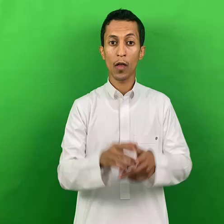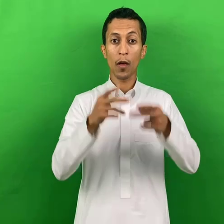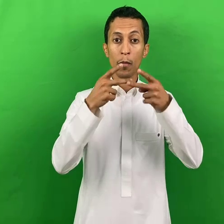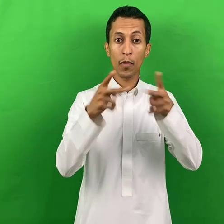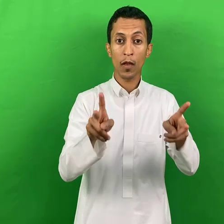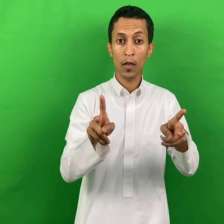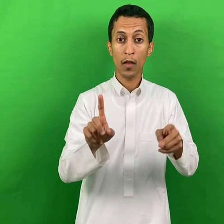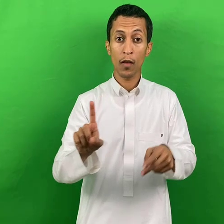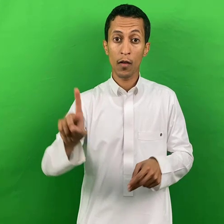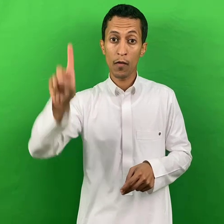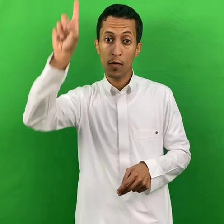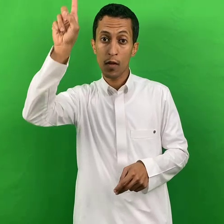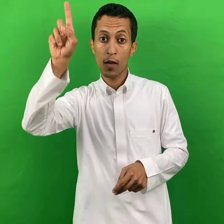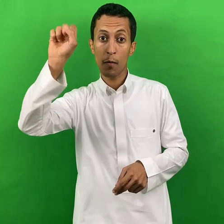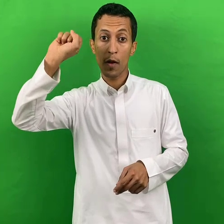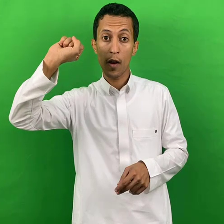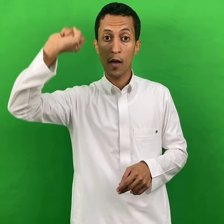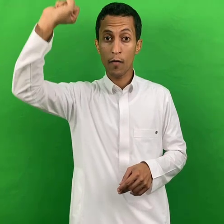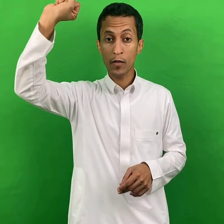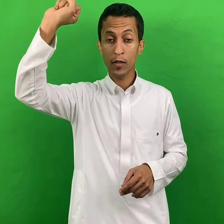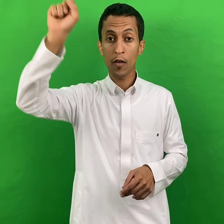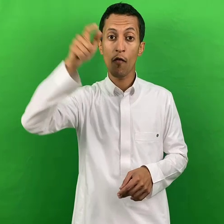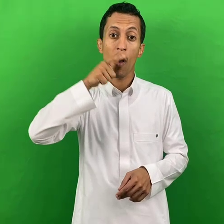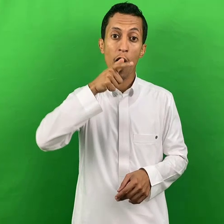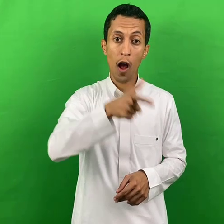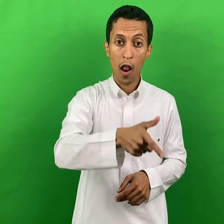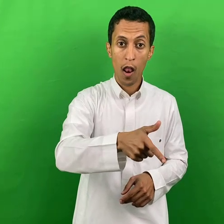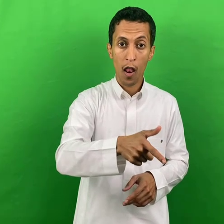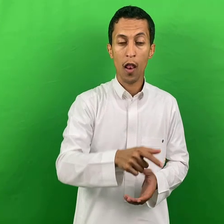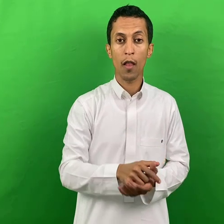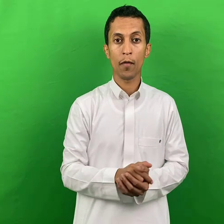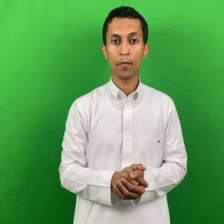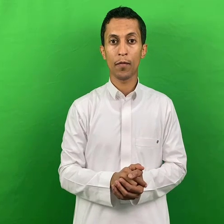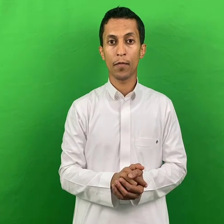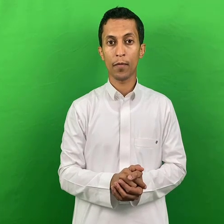ابتدأ فيه بنفسه فقال